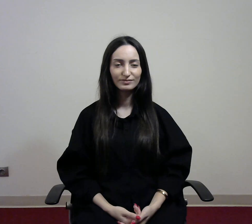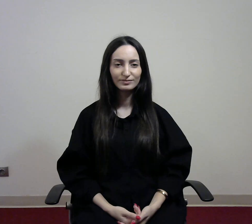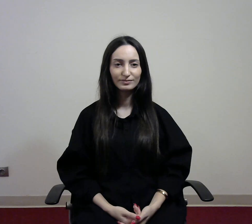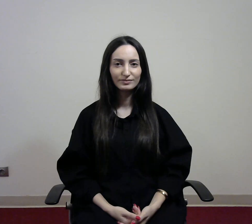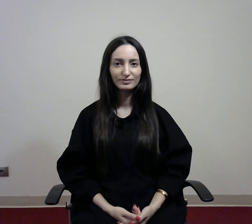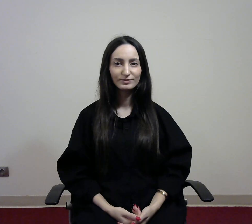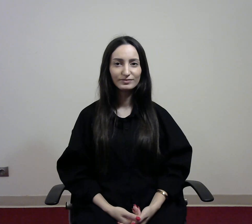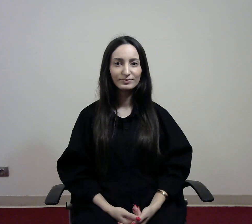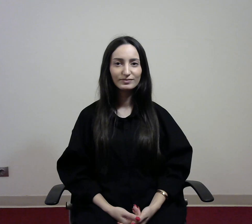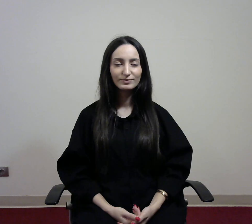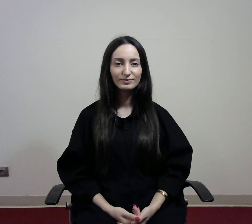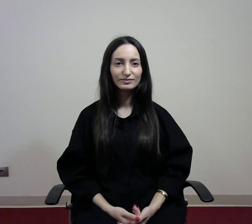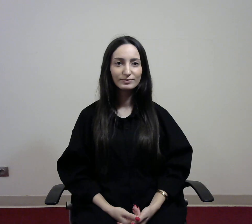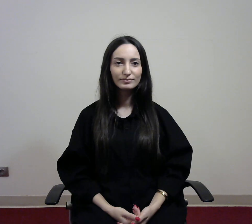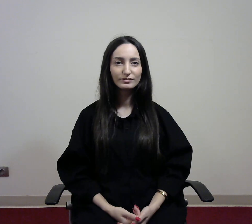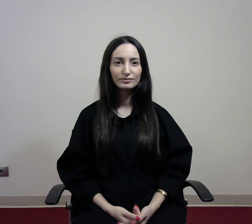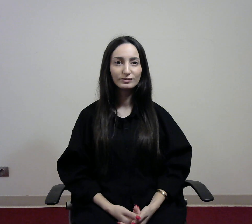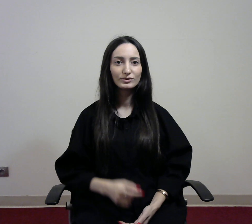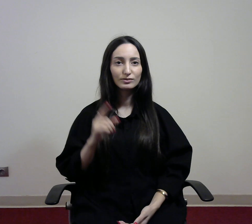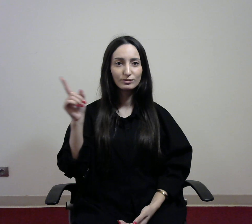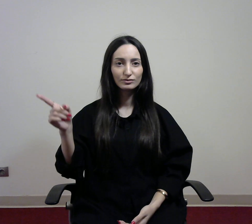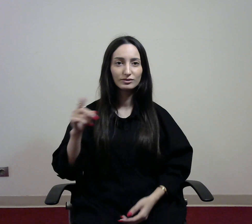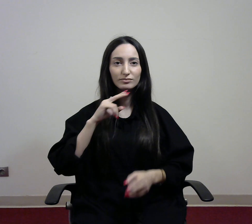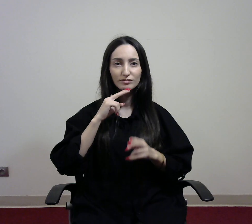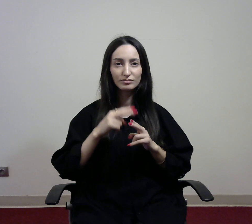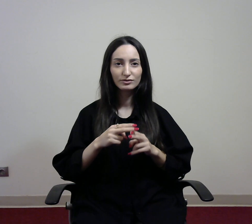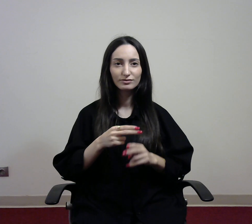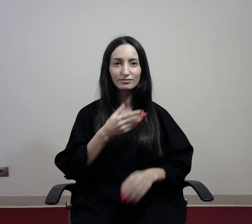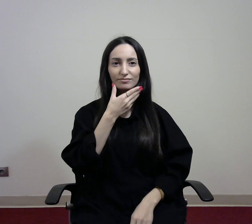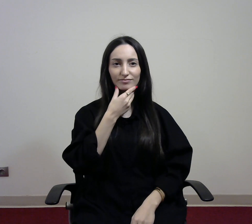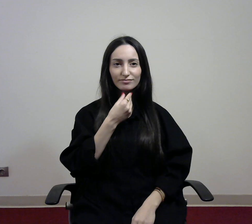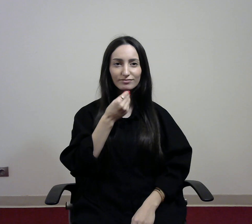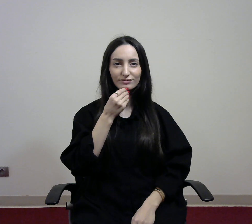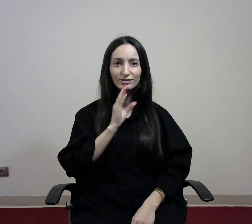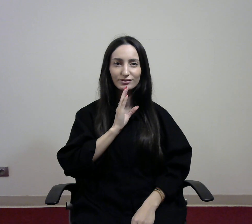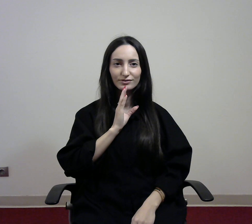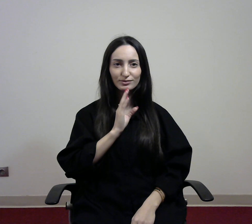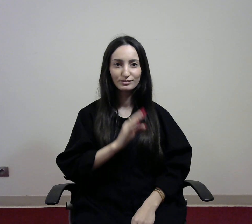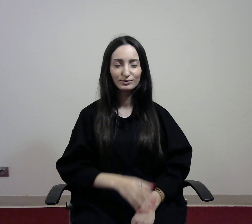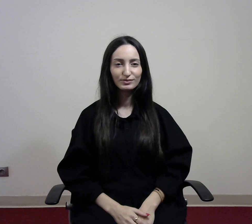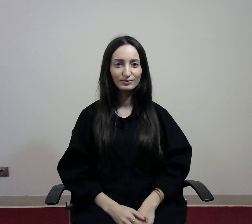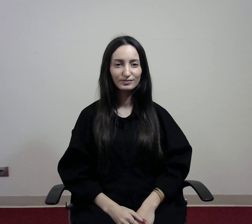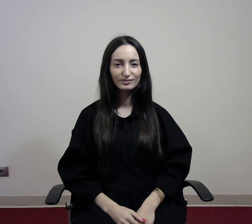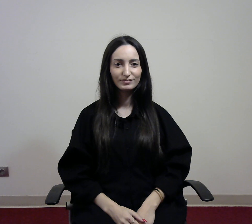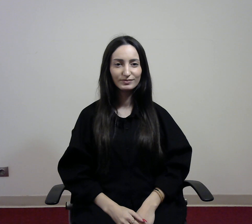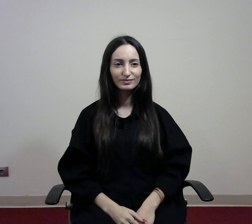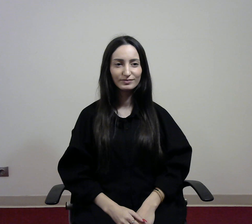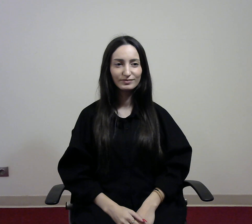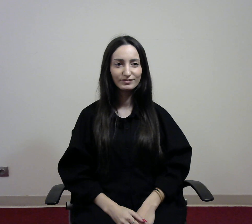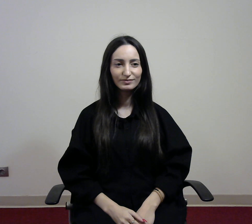Onun bacısı gözəl qızdır